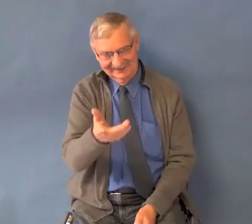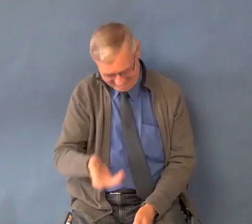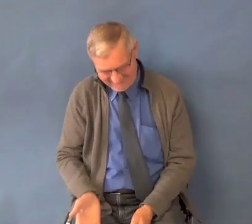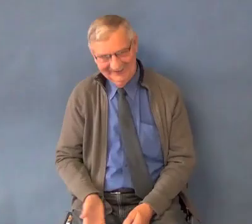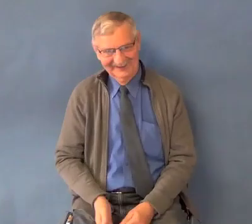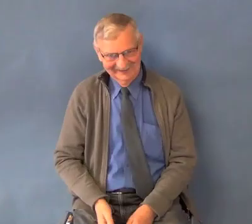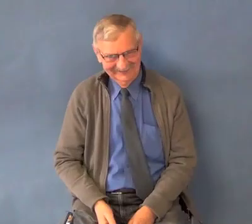No tak.